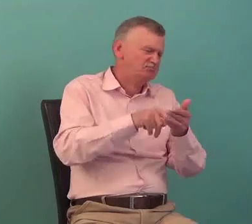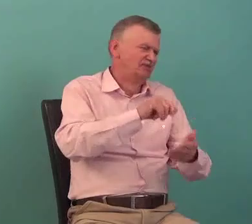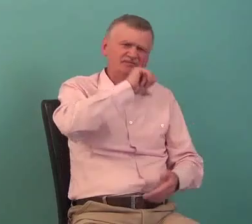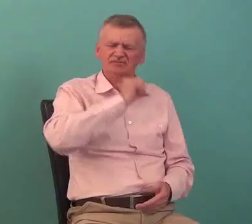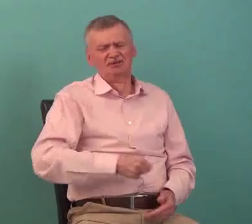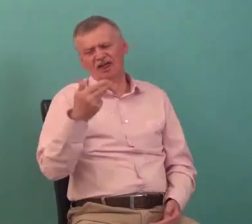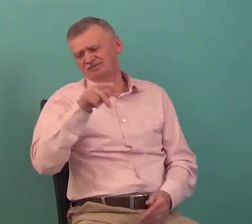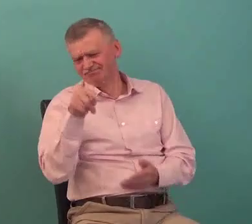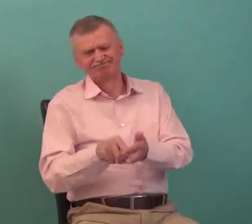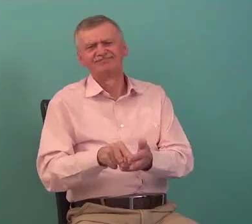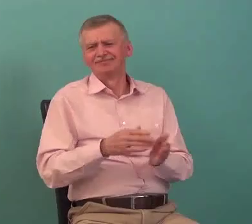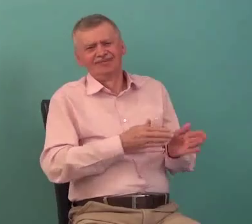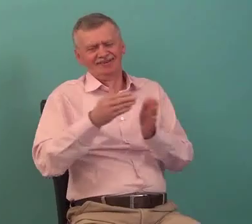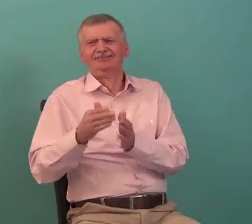Odczekujemy zawsze do niedzieli.